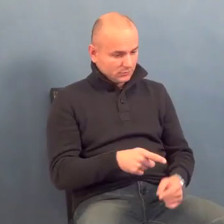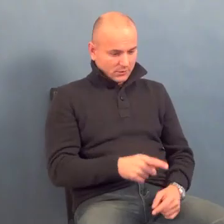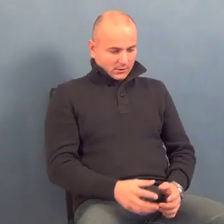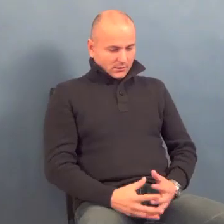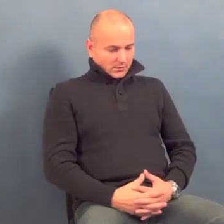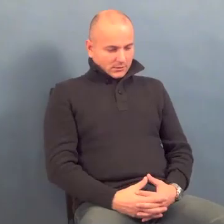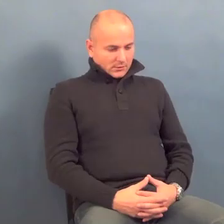Co może pasować?